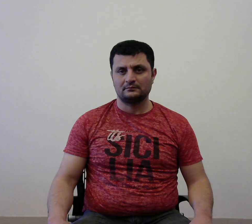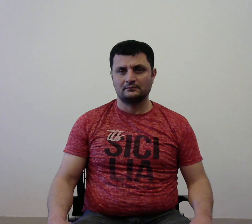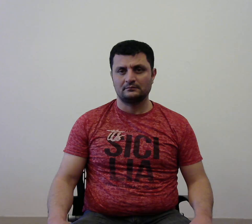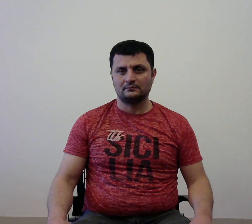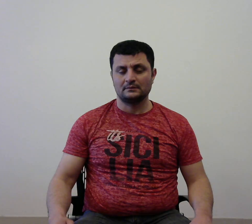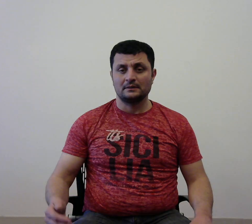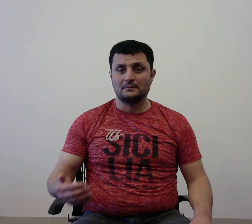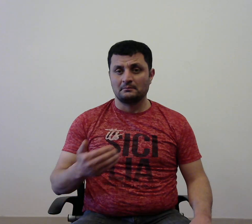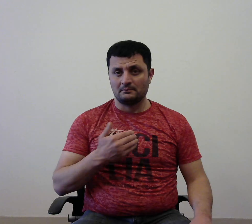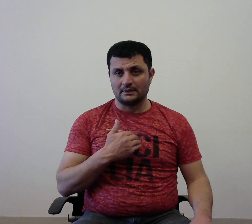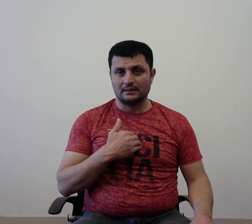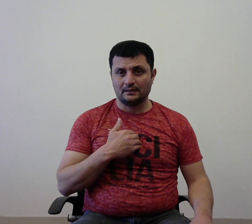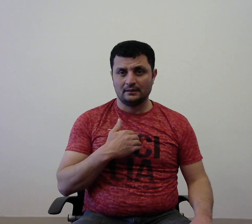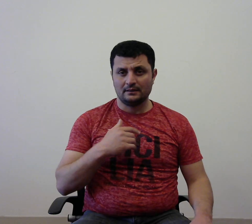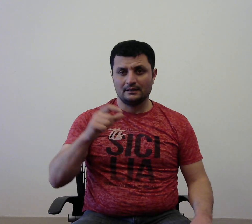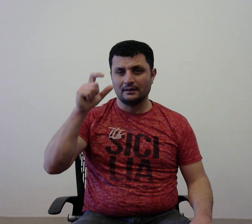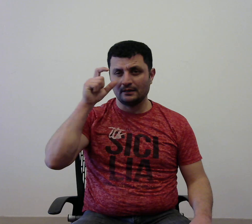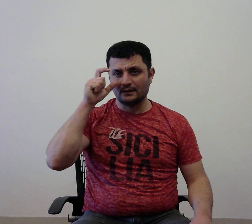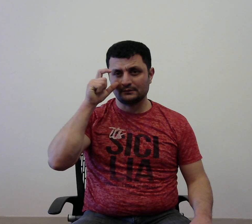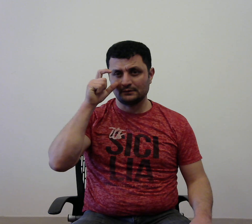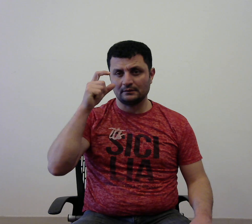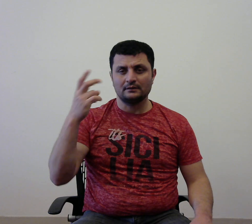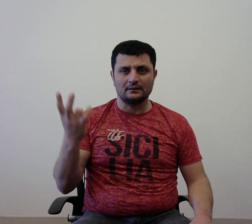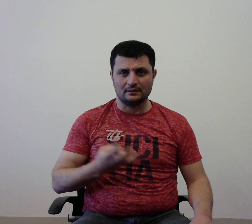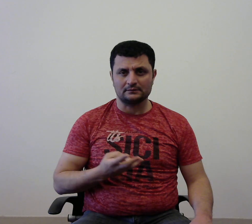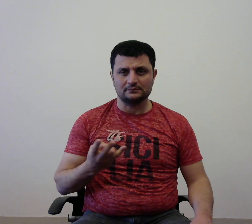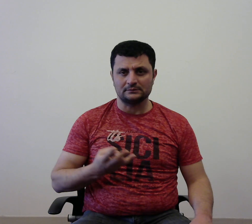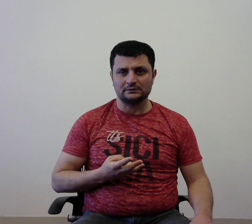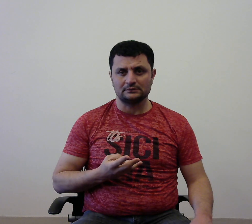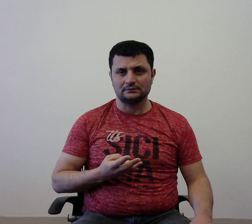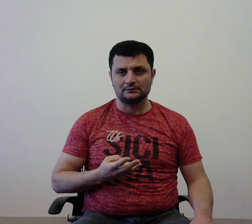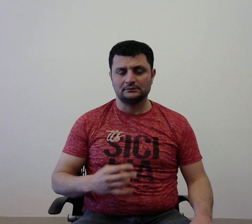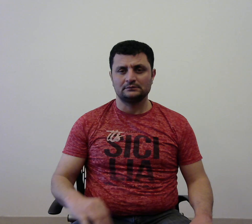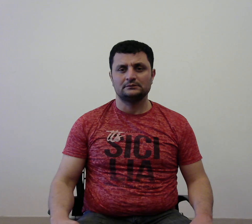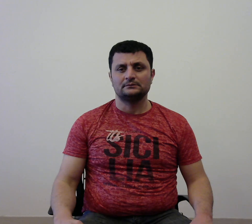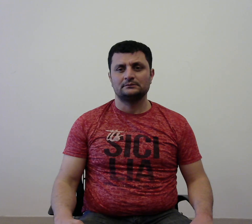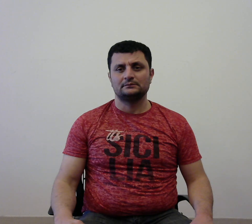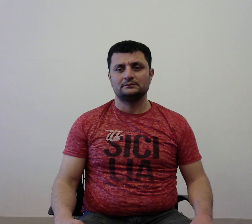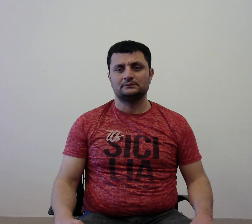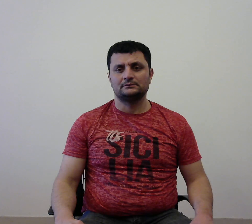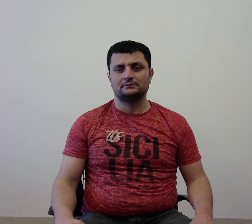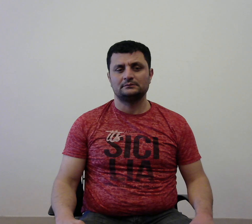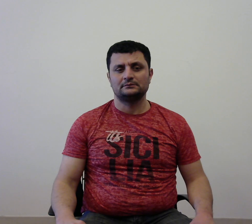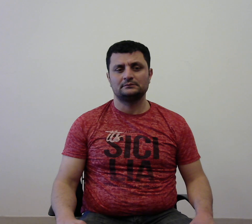Mənə eynək lazımdır